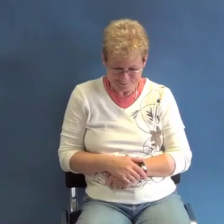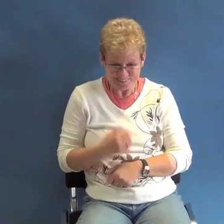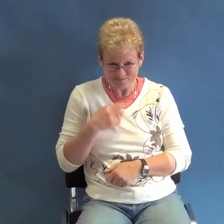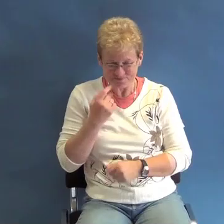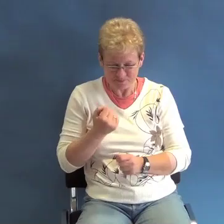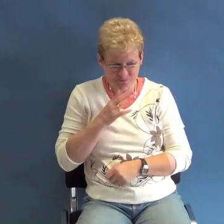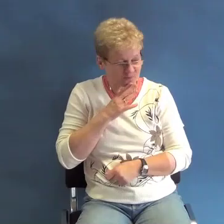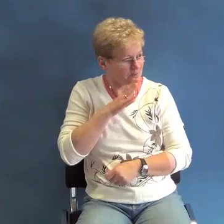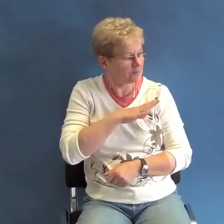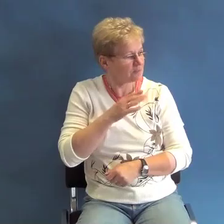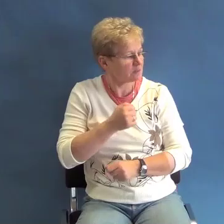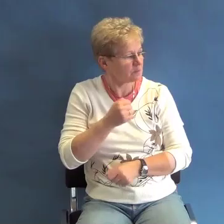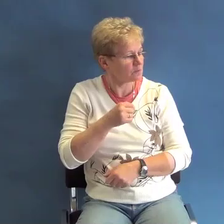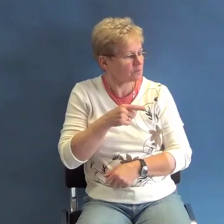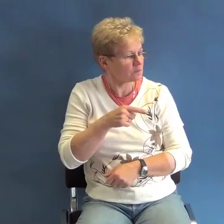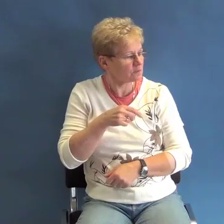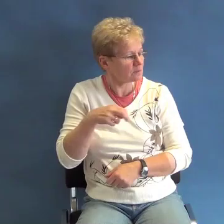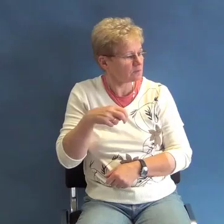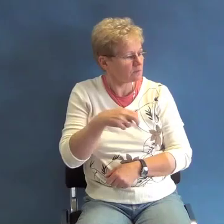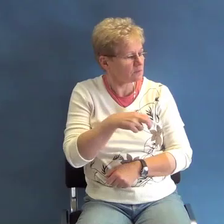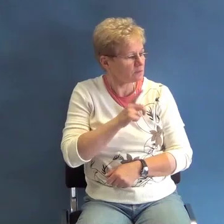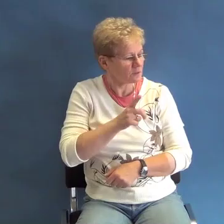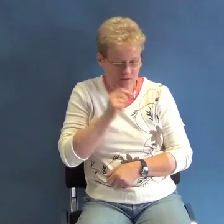Chyba nie wolno parkować samochodów... iść...nie, nie.